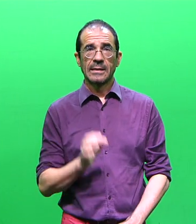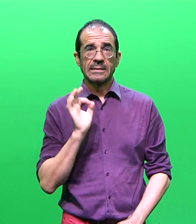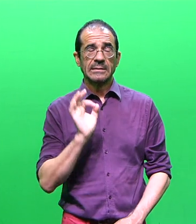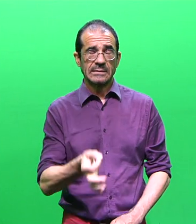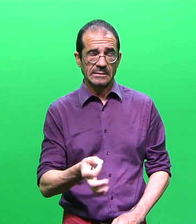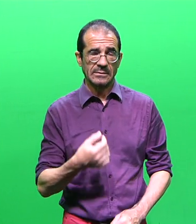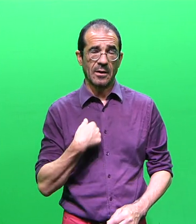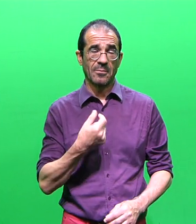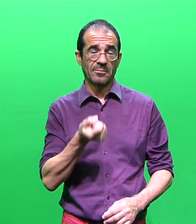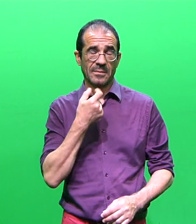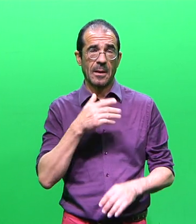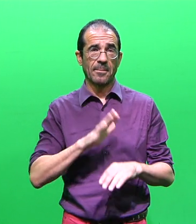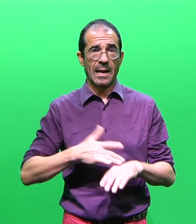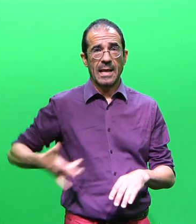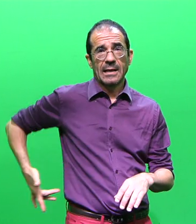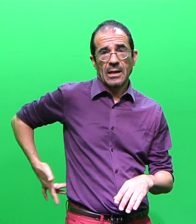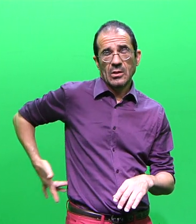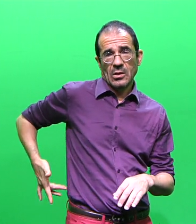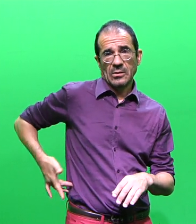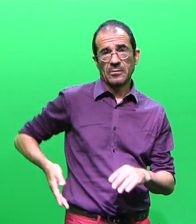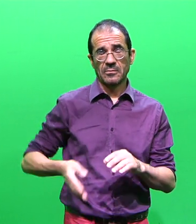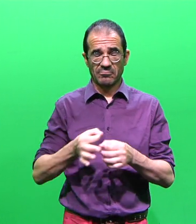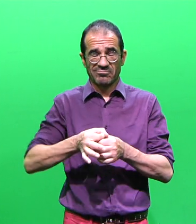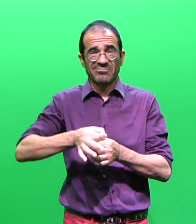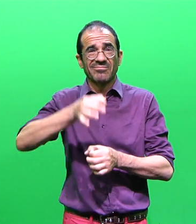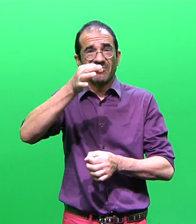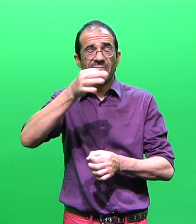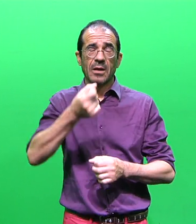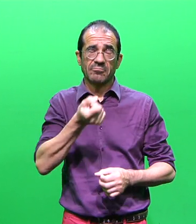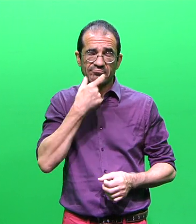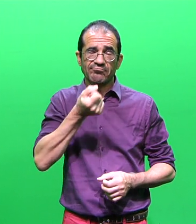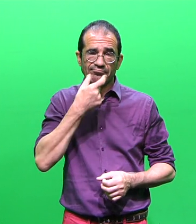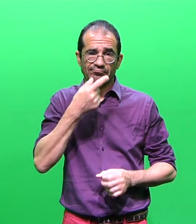Si, prenc pastilles pel ronyó, tinc un tub de pastilles que he de prendre.